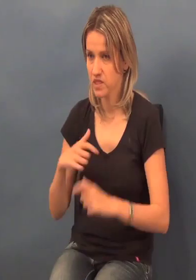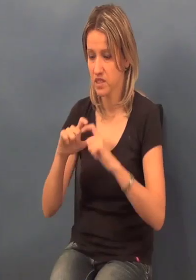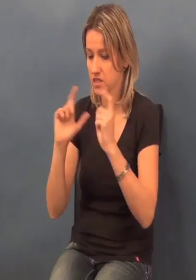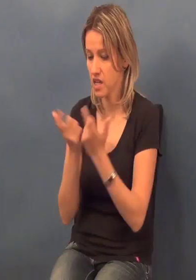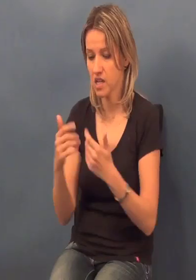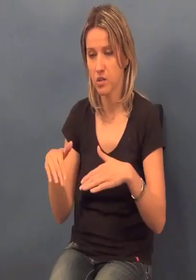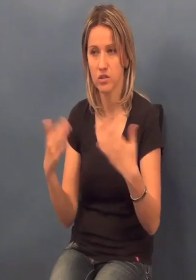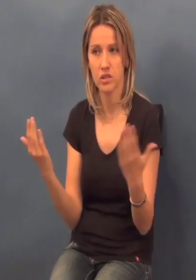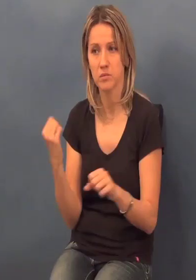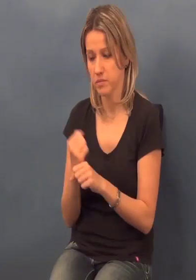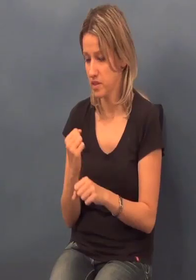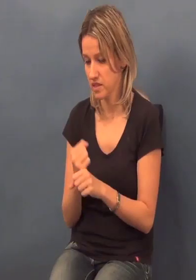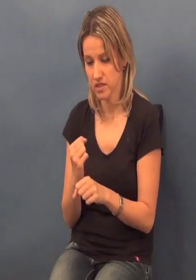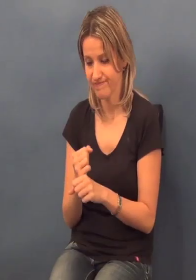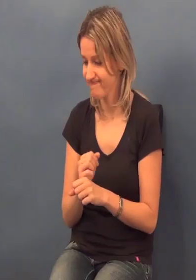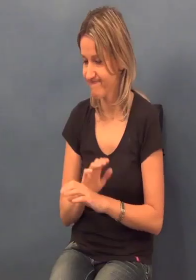Przez cały dzień pracuję.